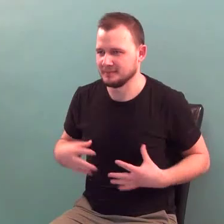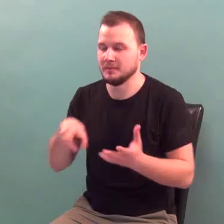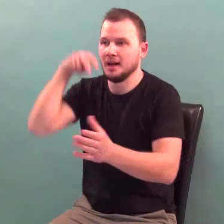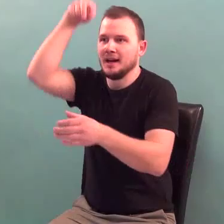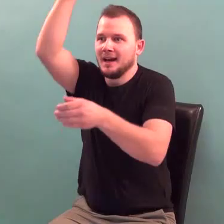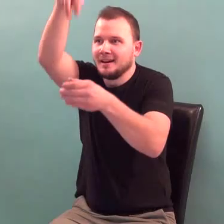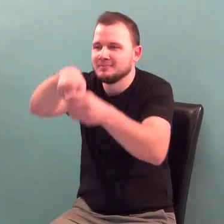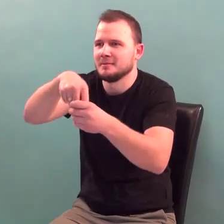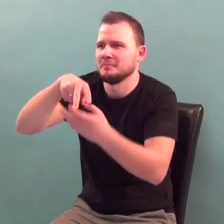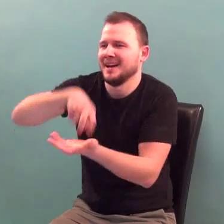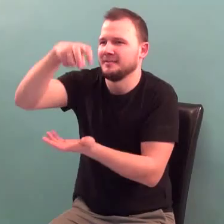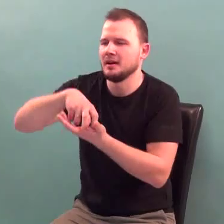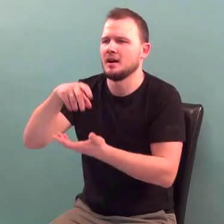Wskakuje do środka i nadal skacze.